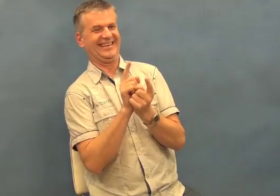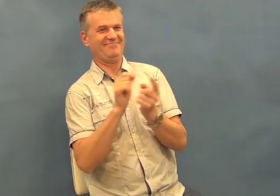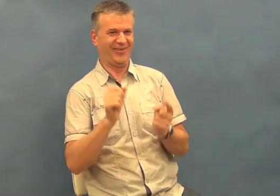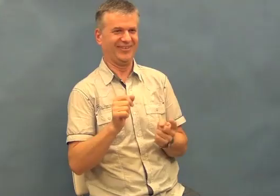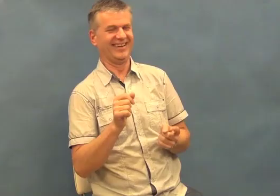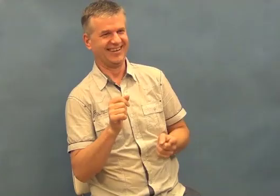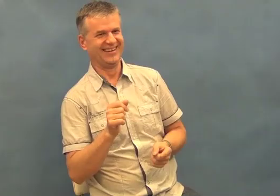Charlie się boi.